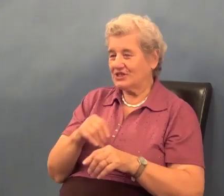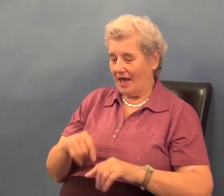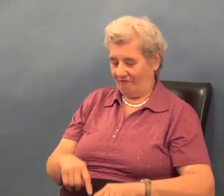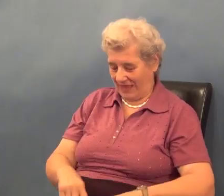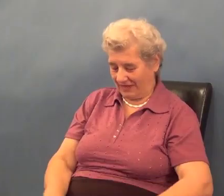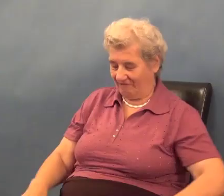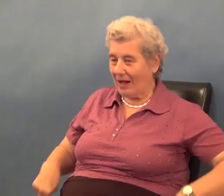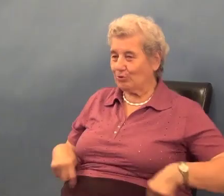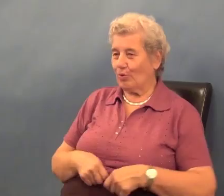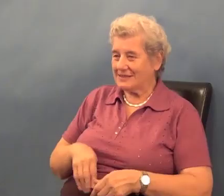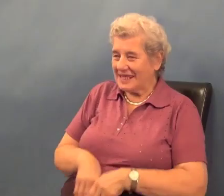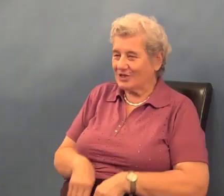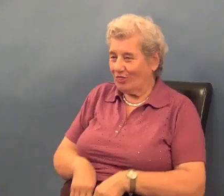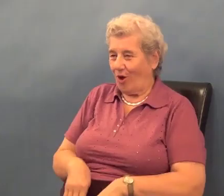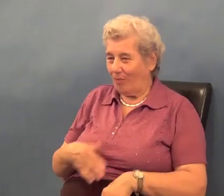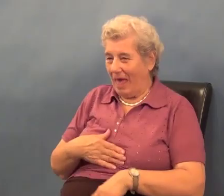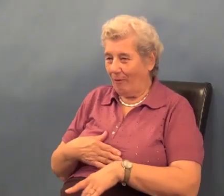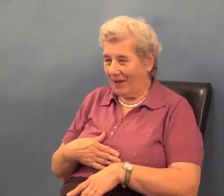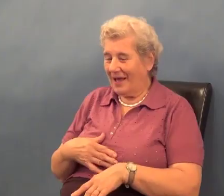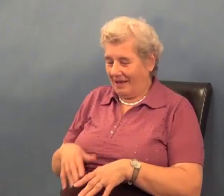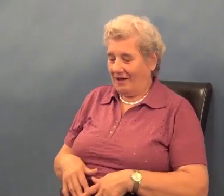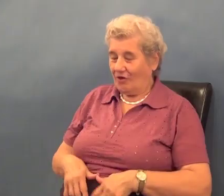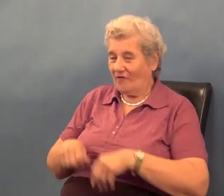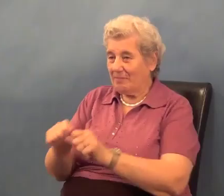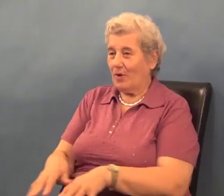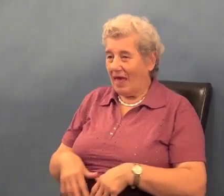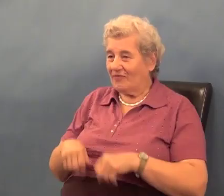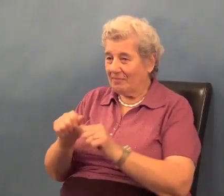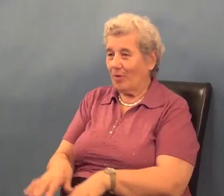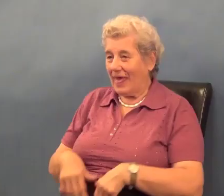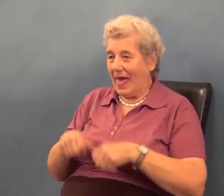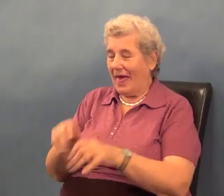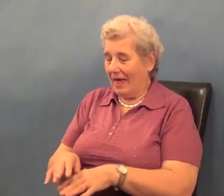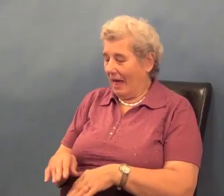Ma fartuch z kieszonką z przodu, wyjmuje z niego gruszki i wrzuca do kosza.